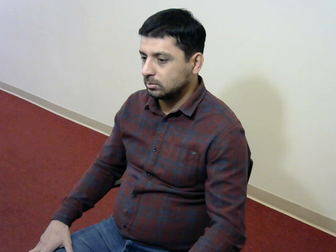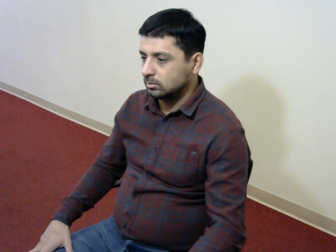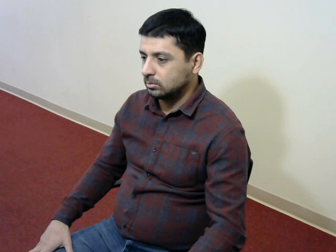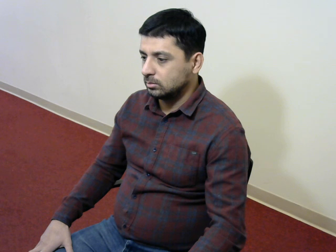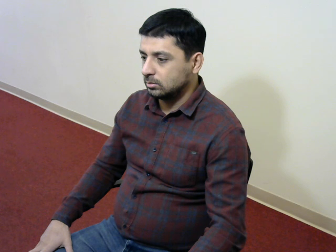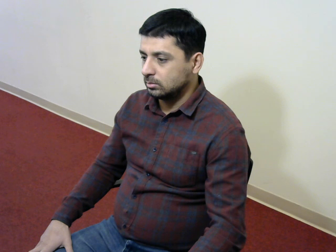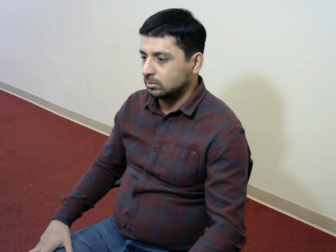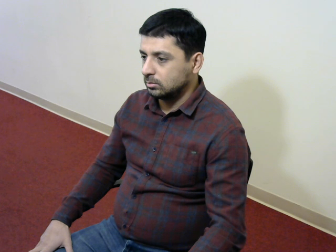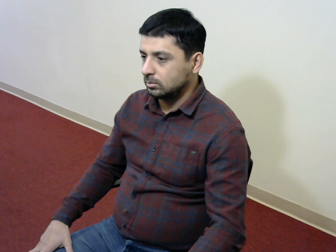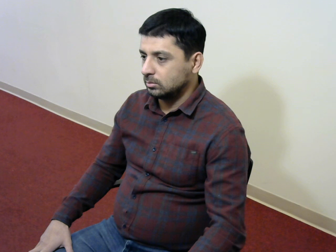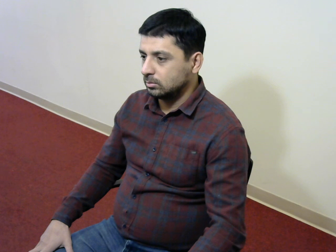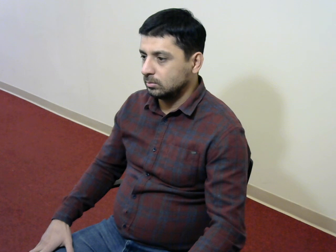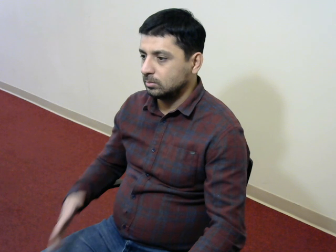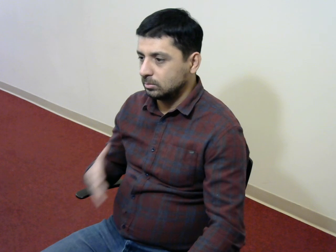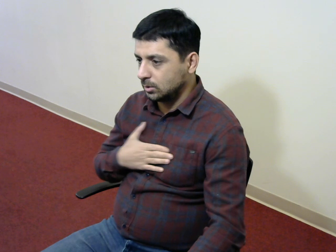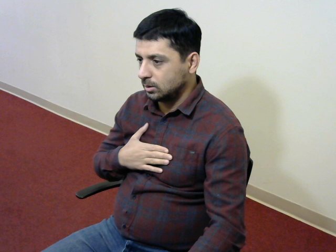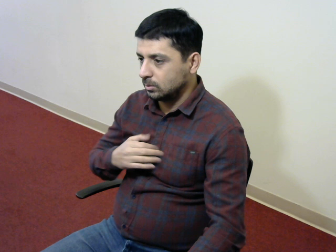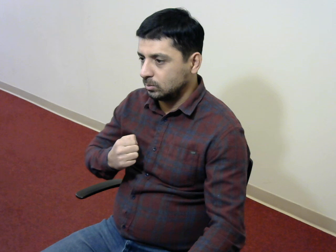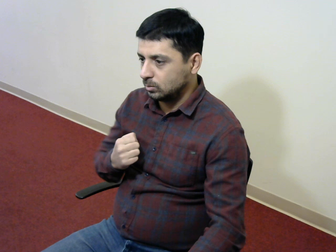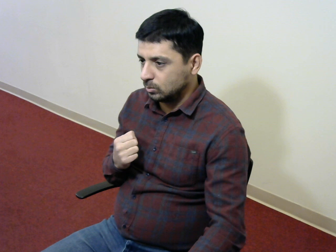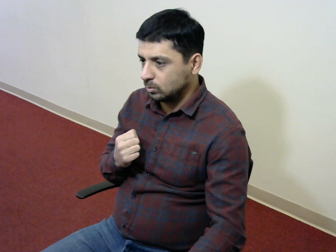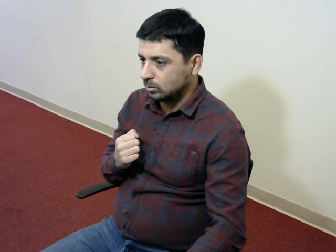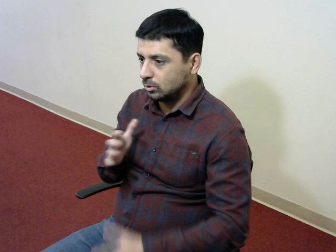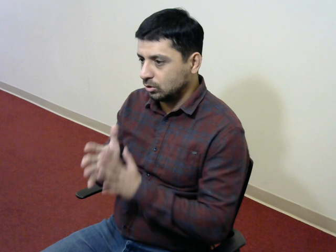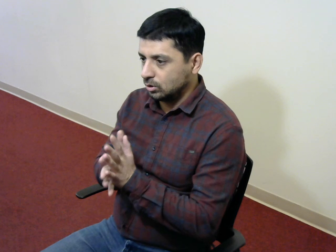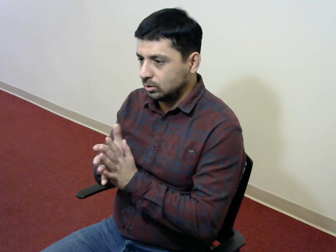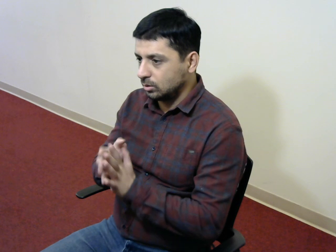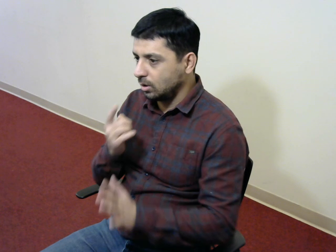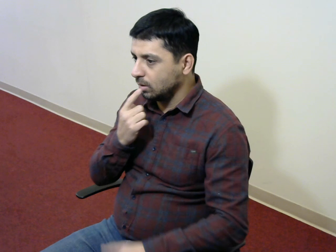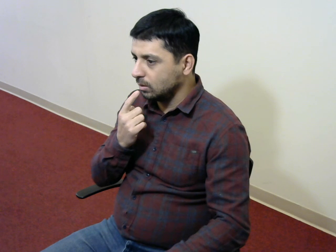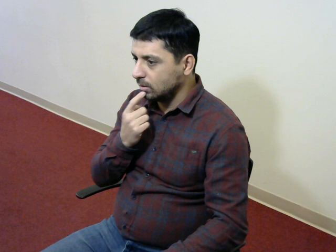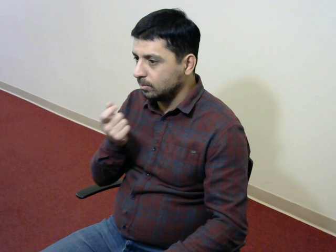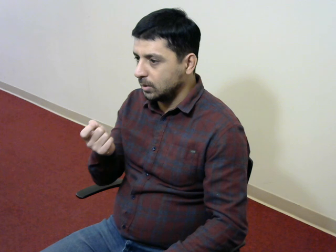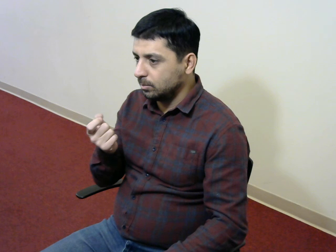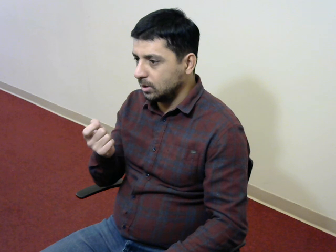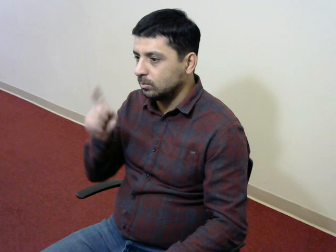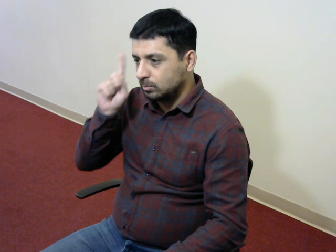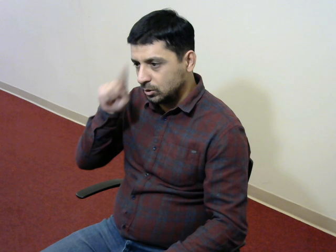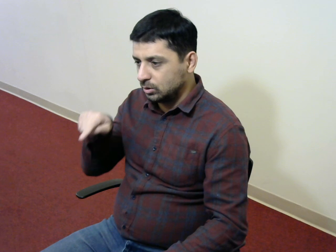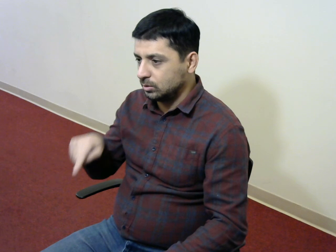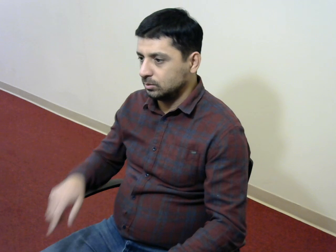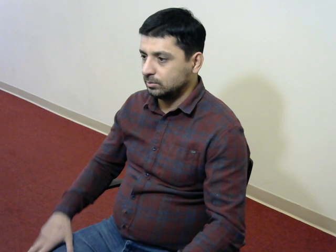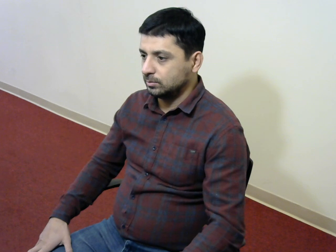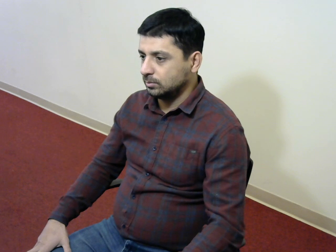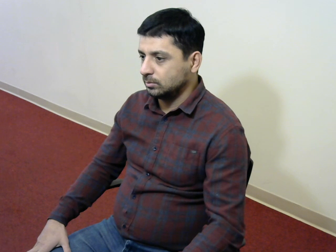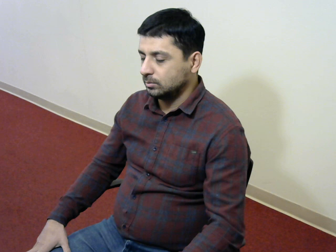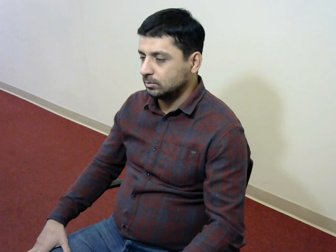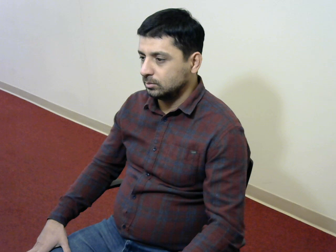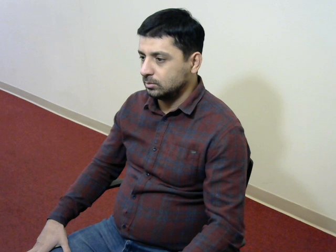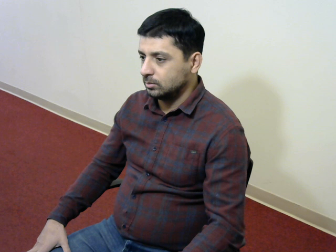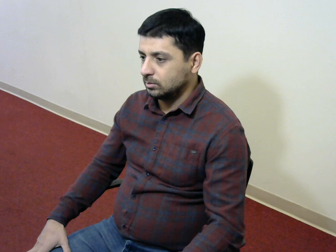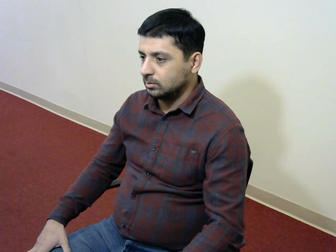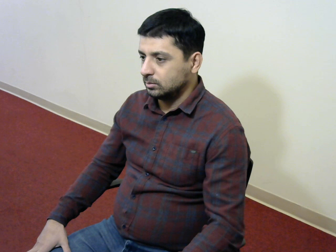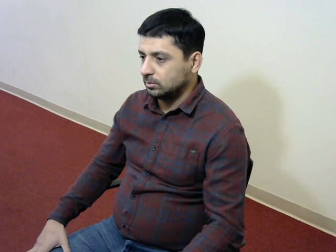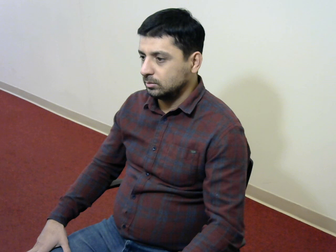Mənim dostum jest dilini azca bilir